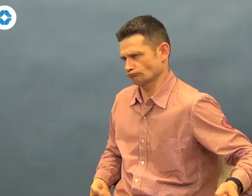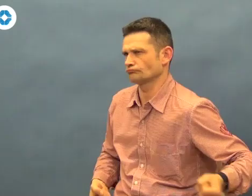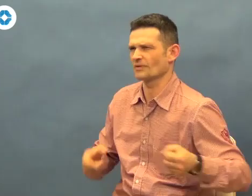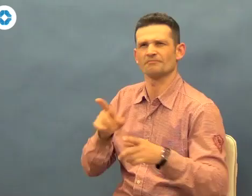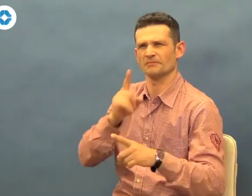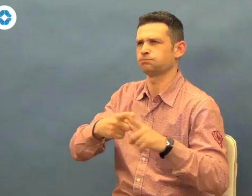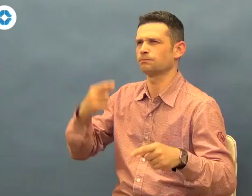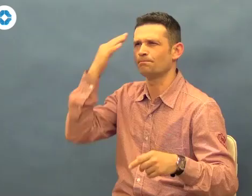Był pół-Meksykaninem.